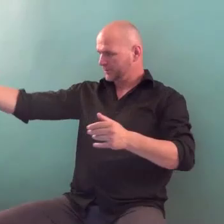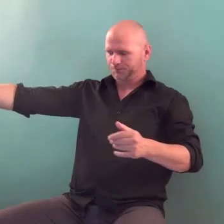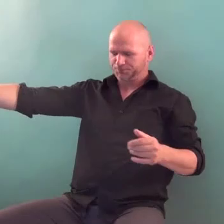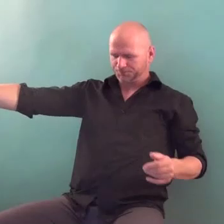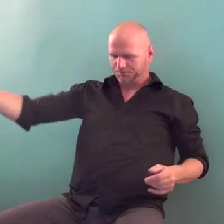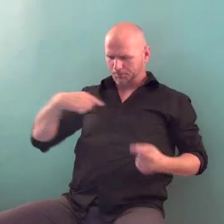Super.